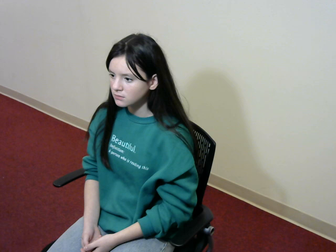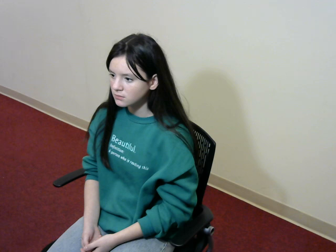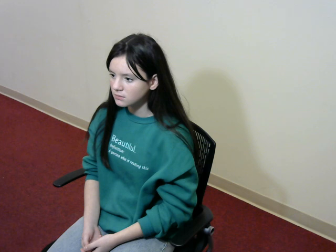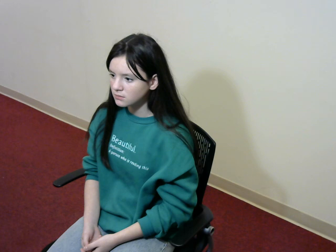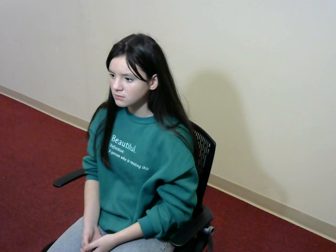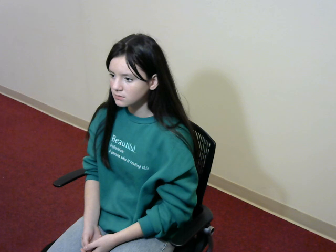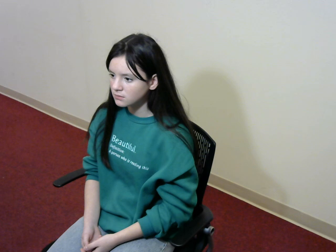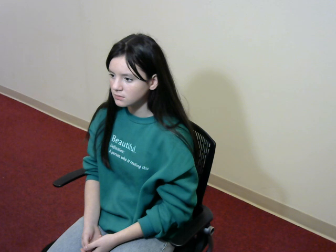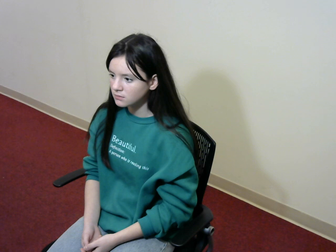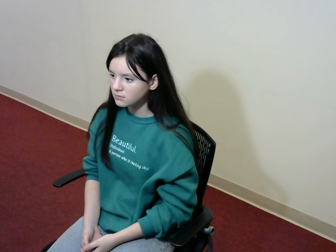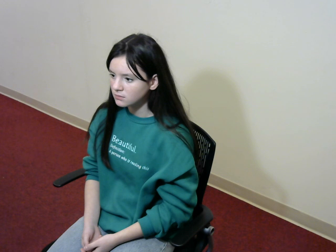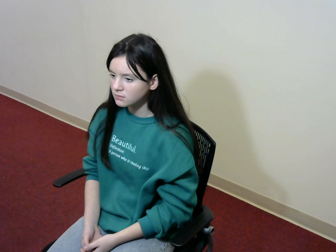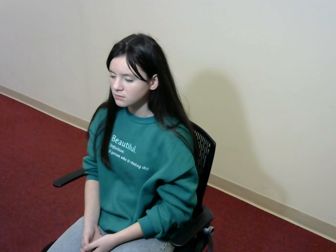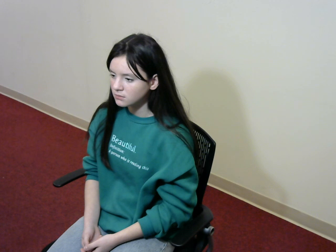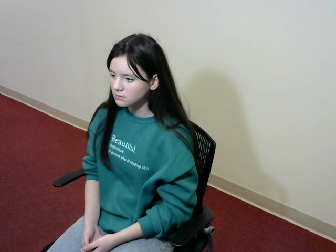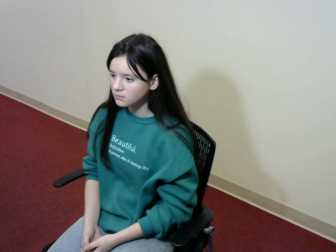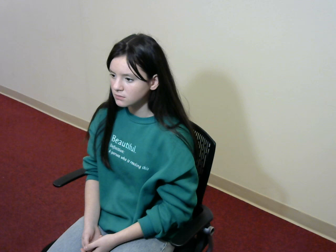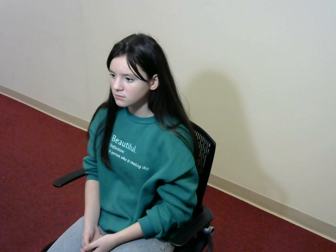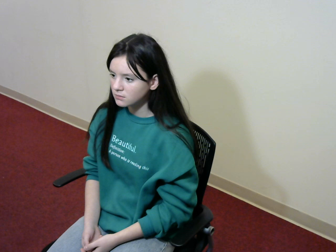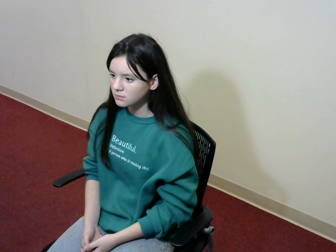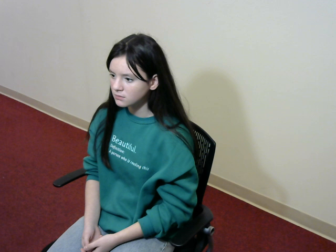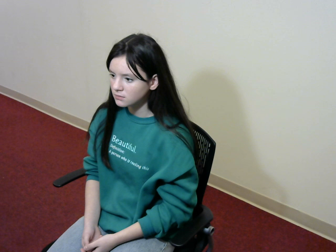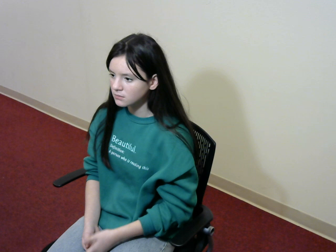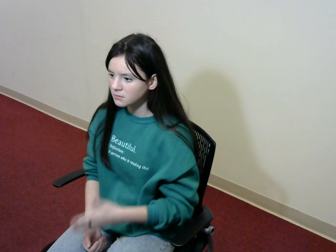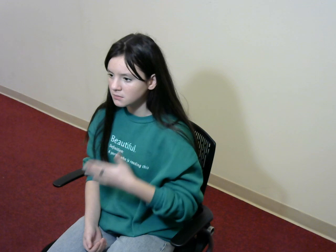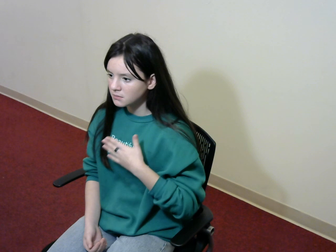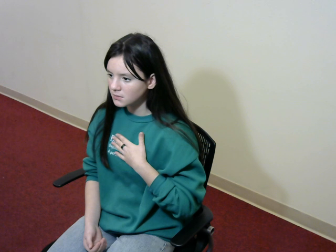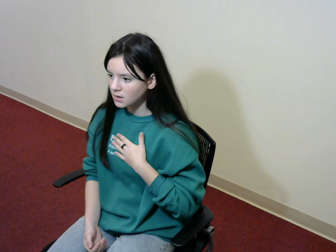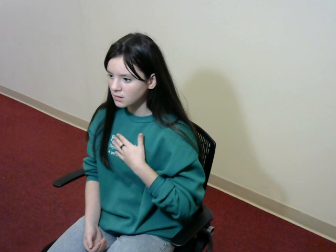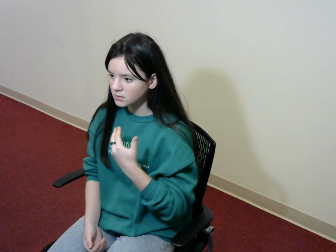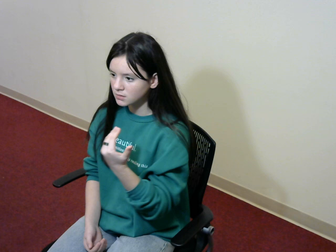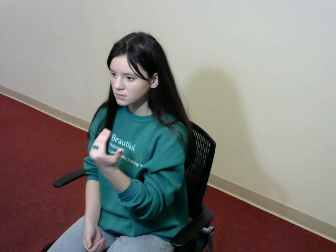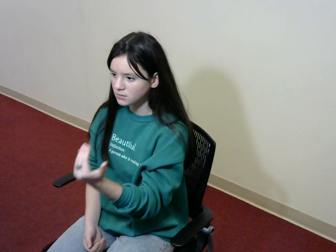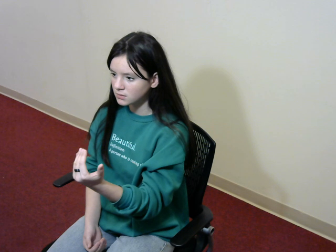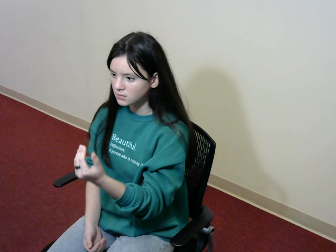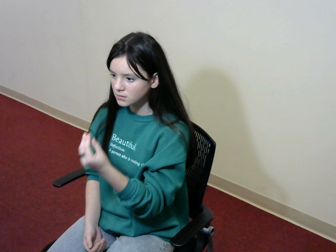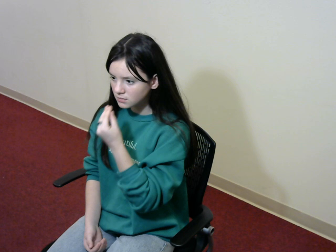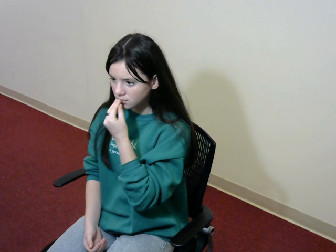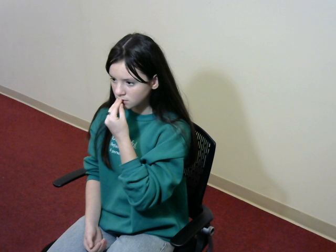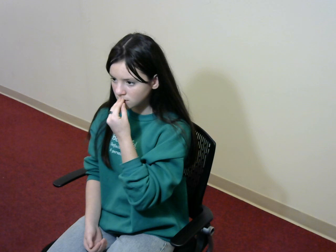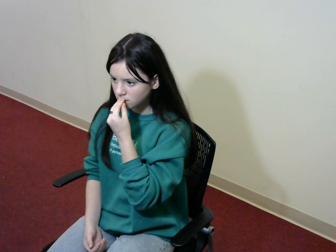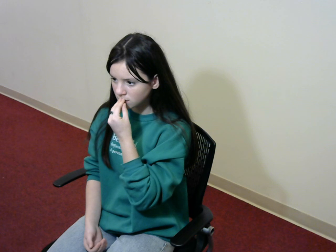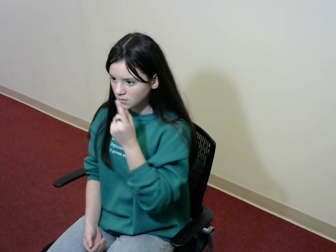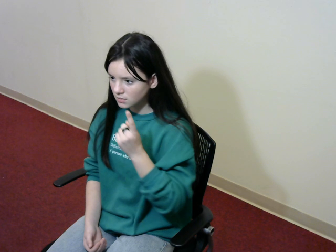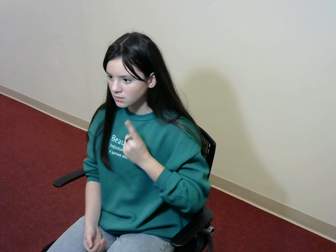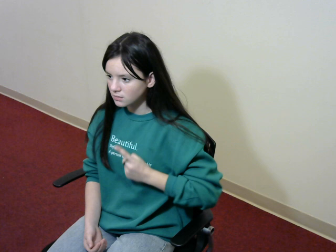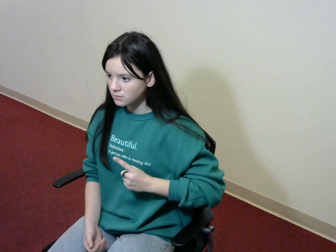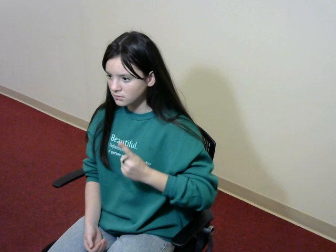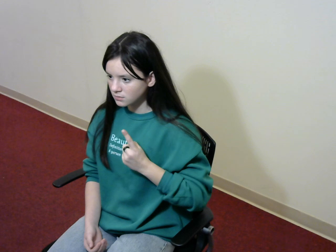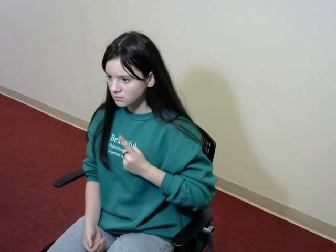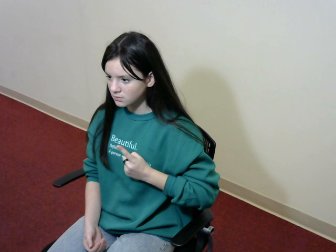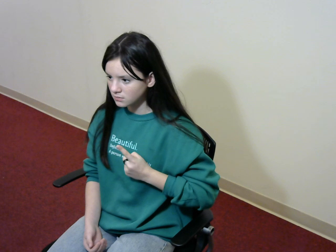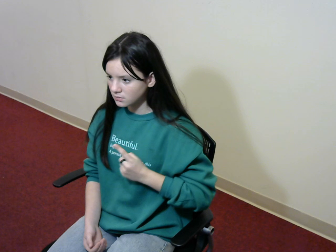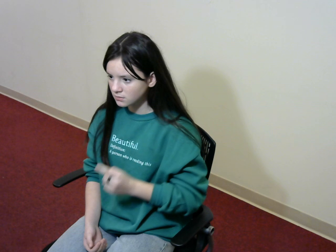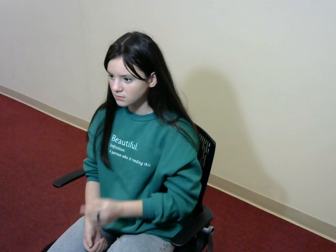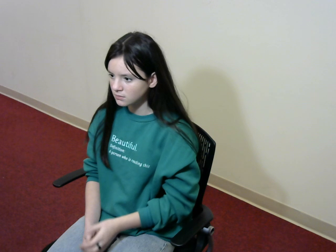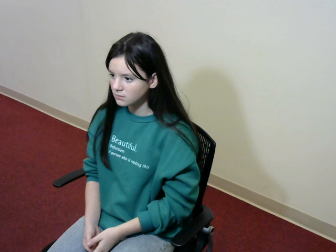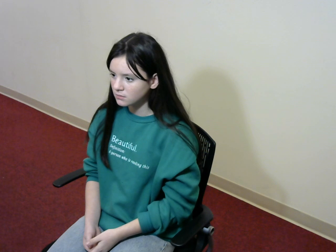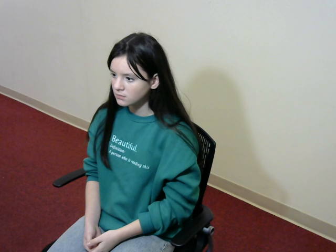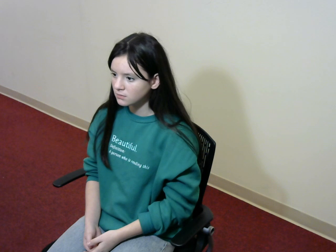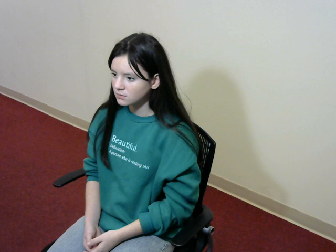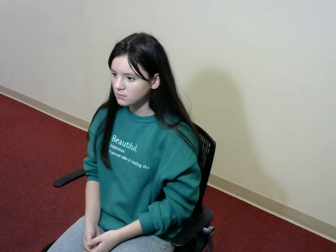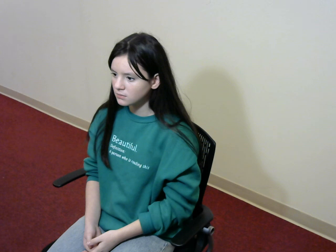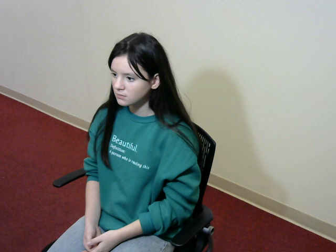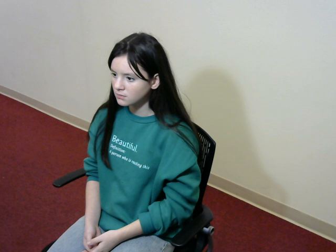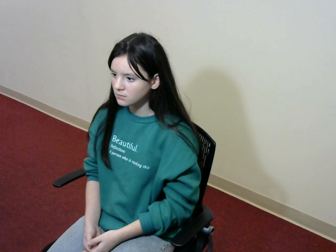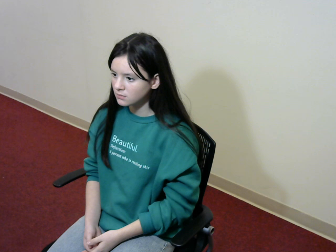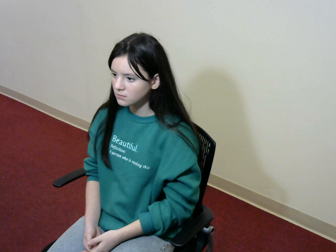Mən sizi naharda gözləyəcəm